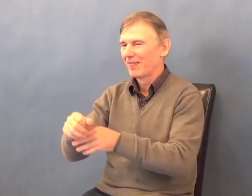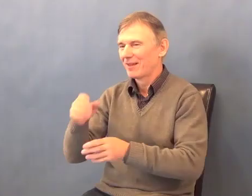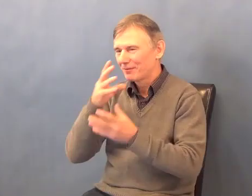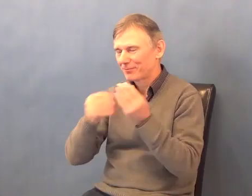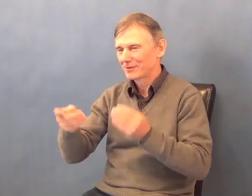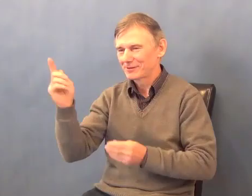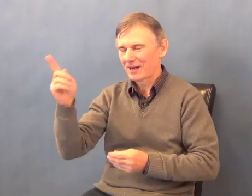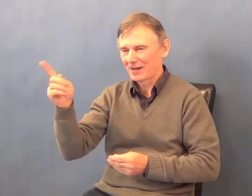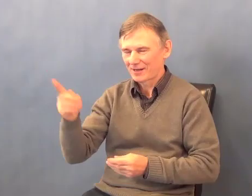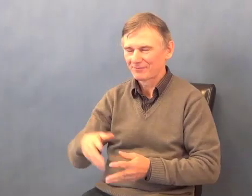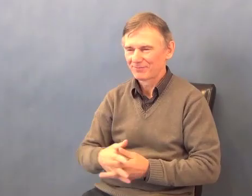Można złapać na gorącym uczynku.